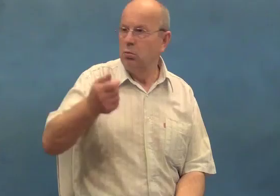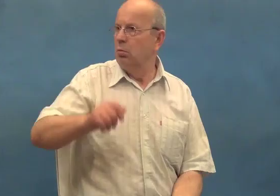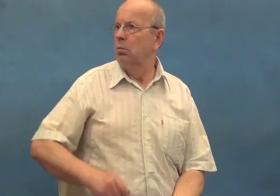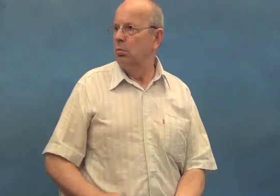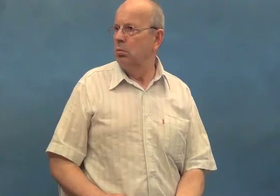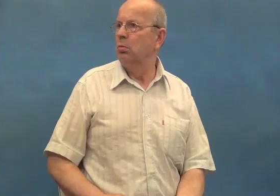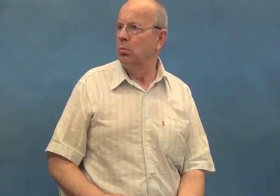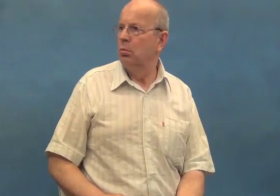Klucz.